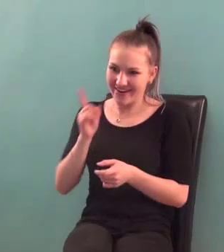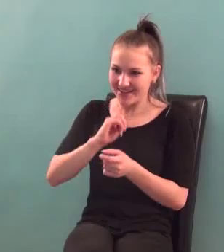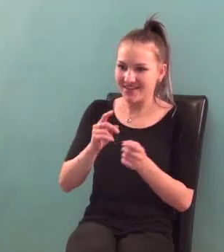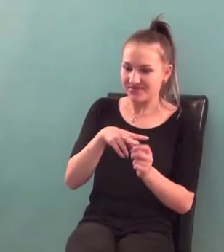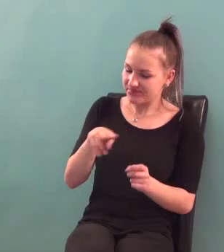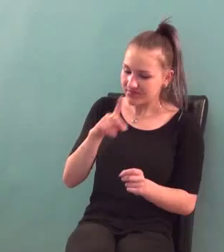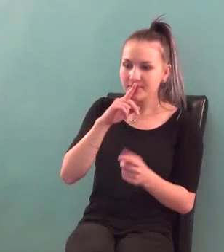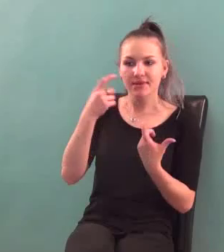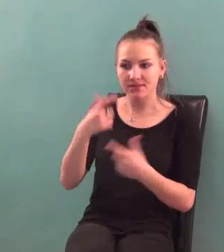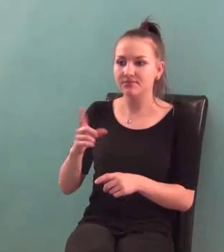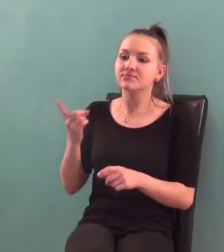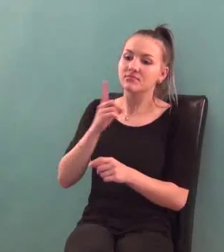Policjant nic nie mówi i odchodzi.